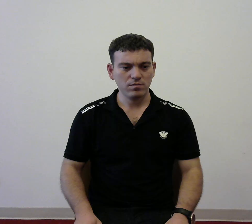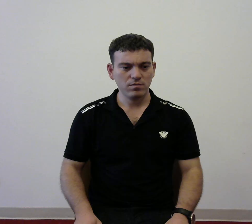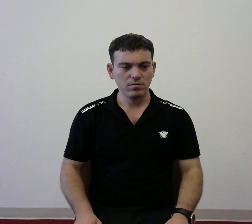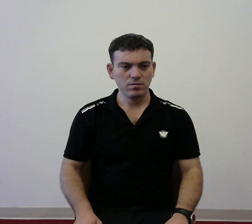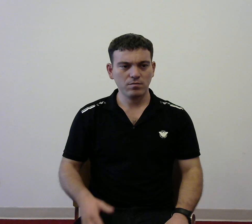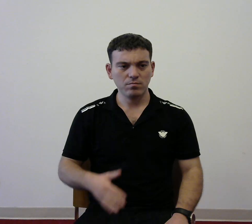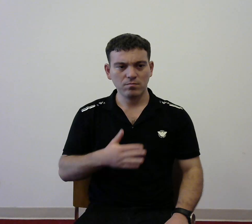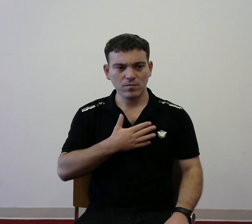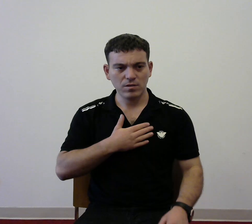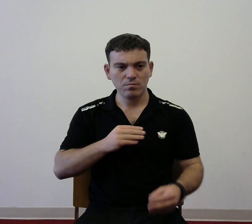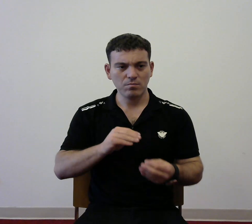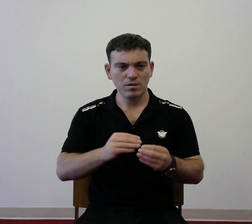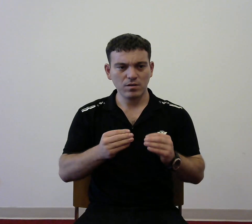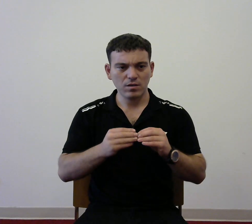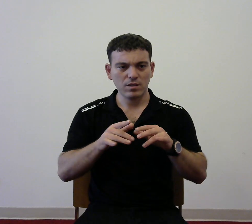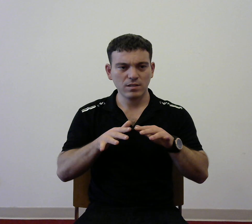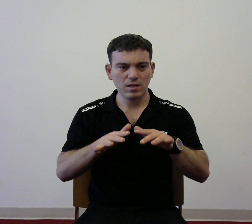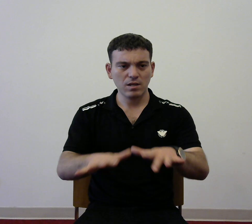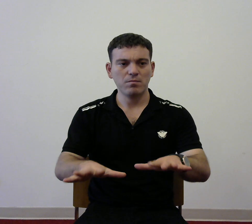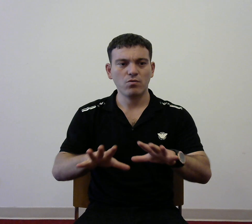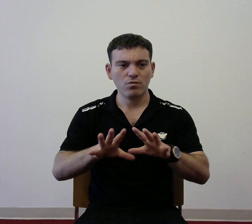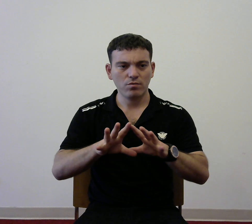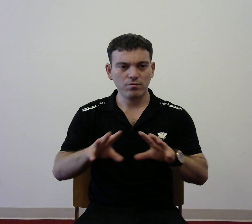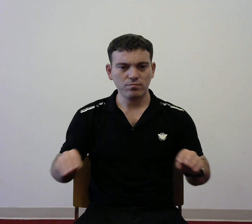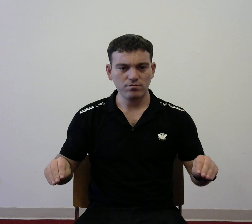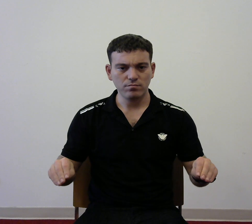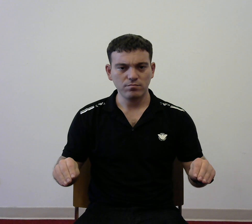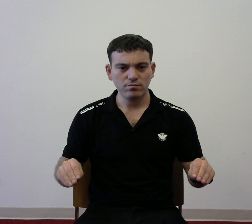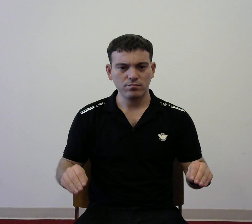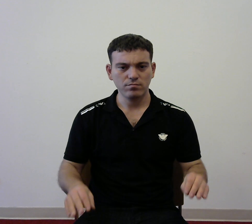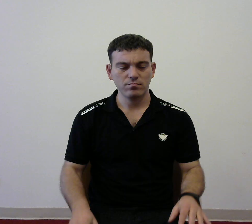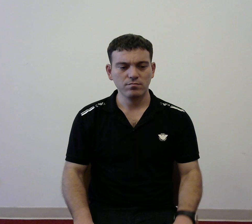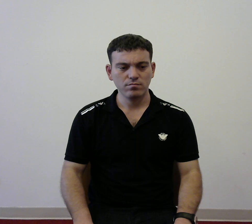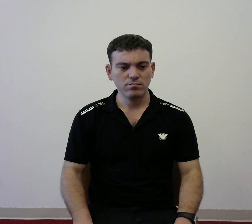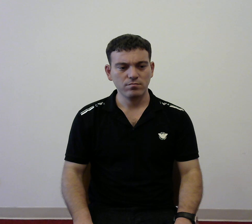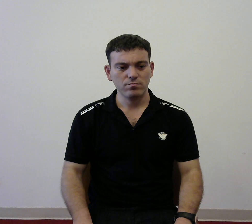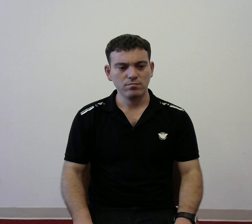Mənim problemim həll olundu